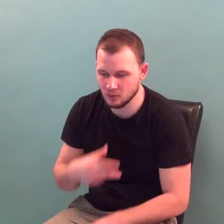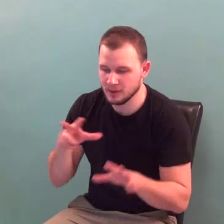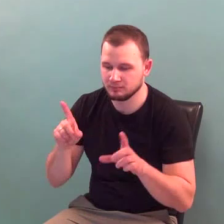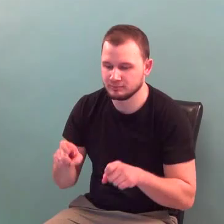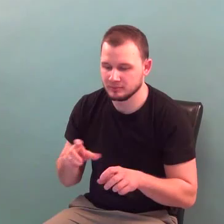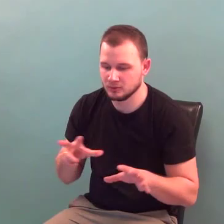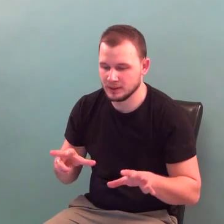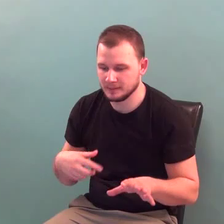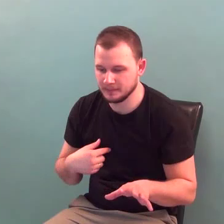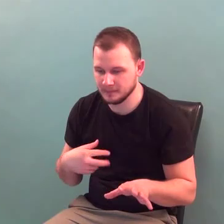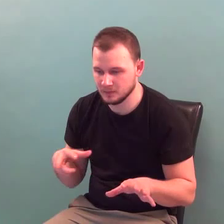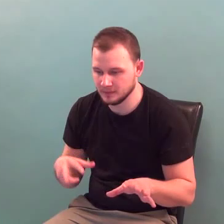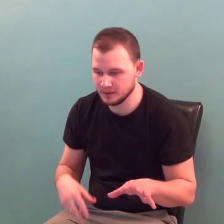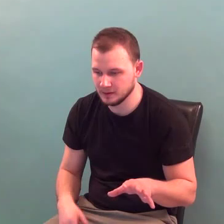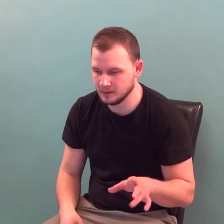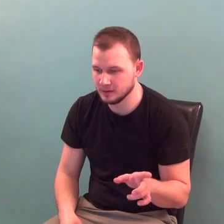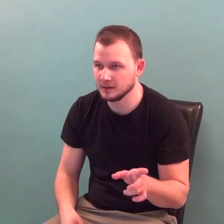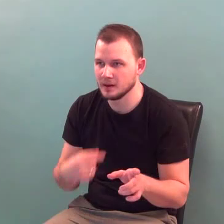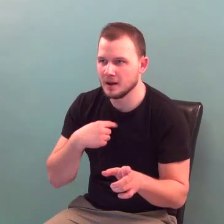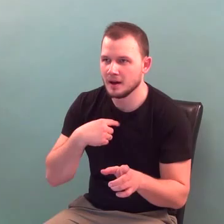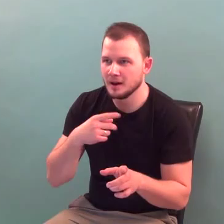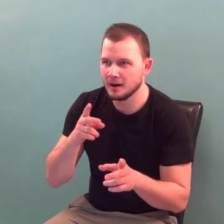Ja zaczynam o ósmej.